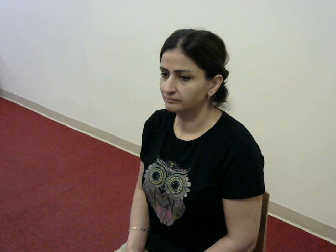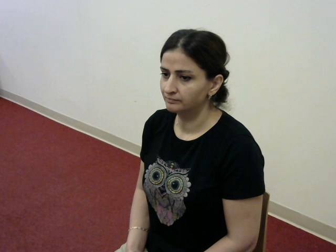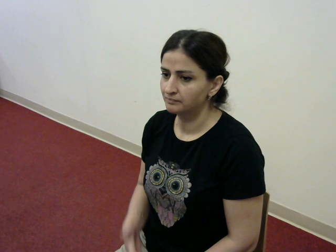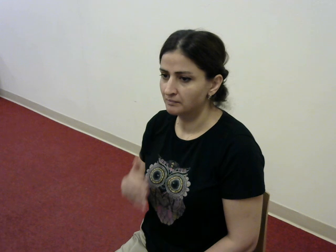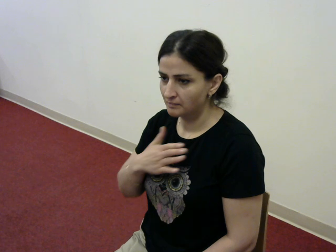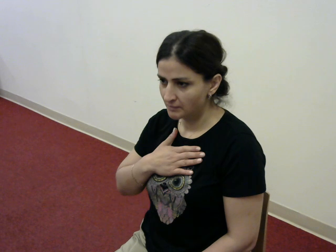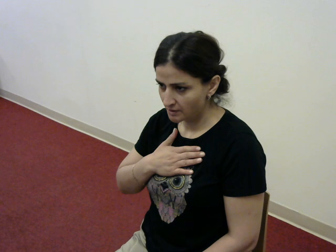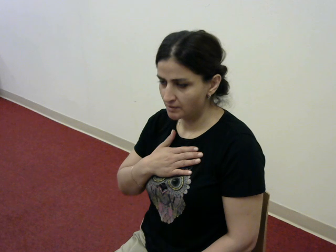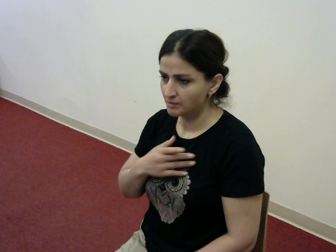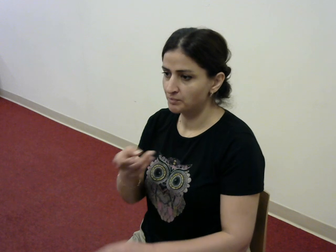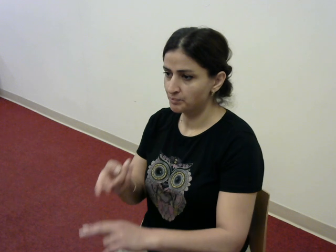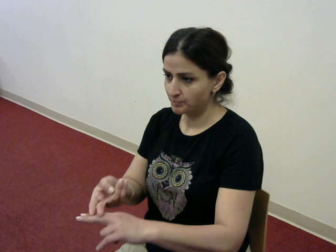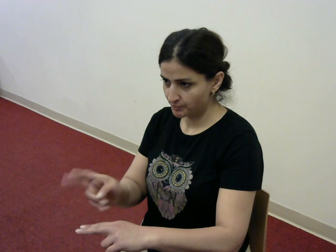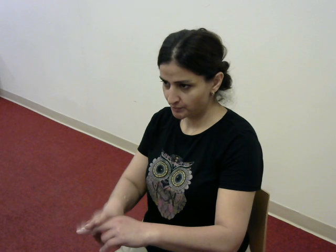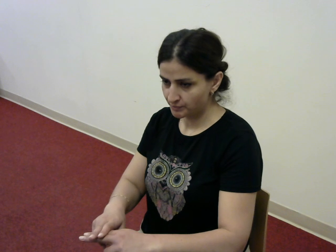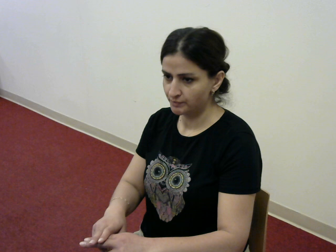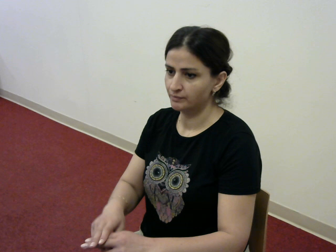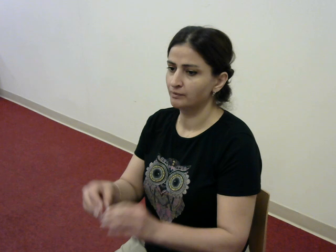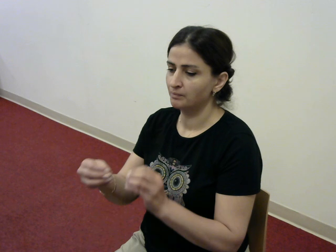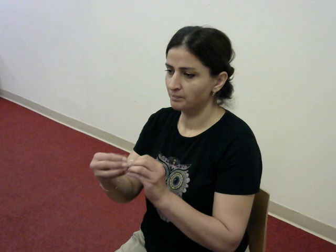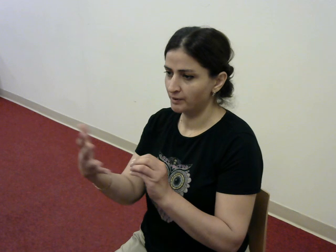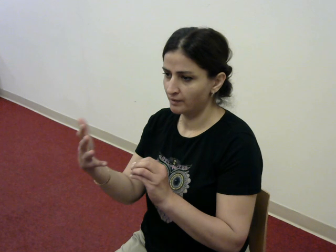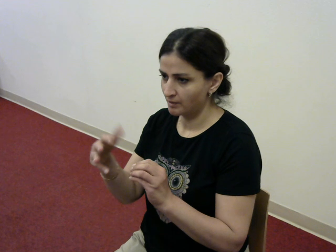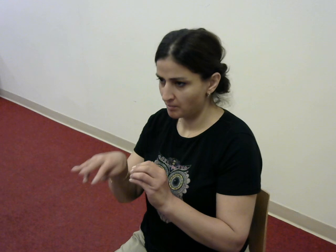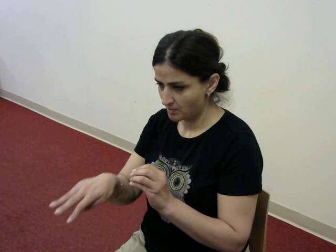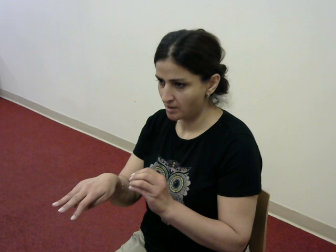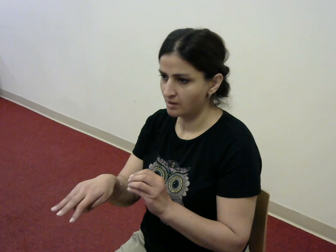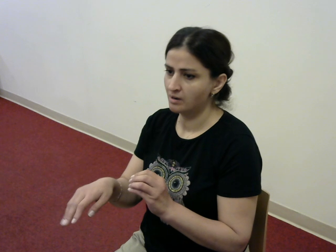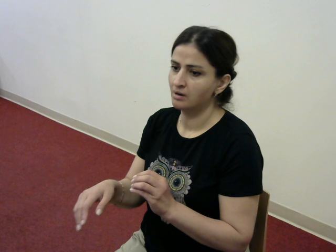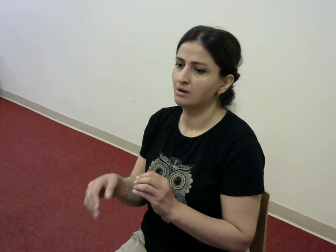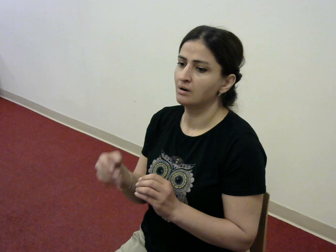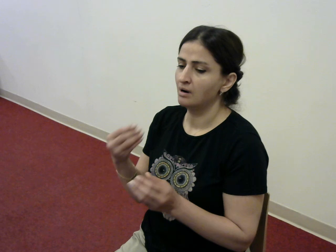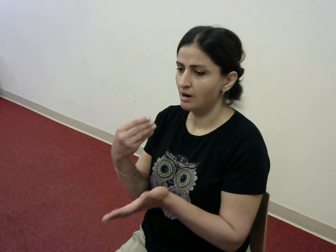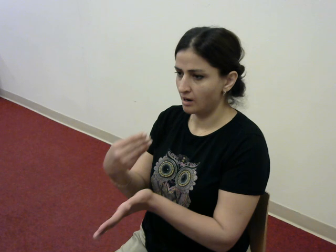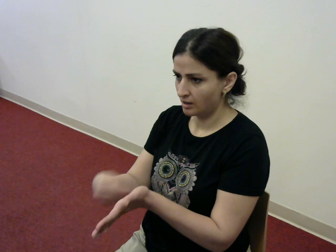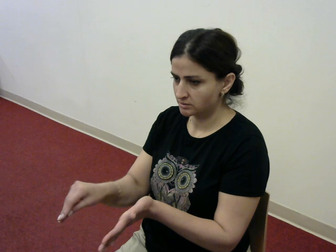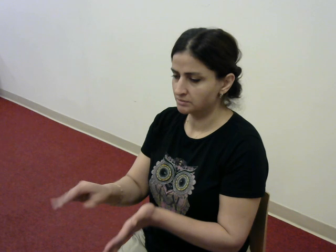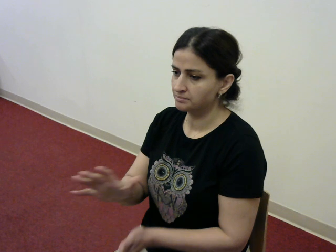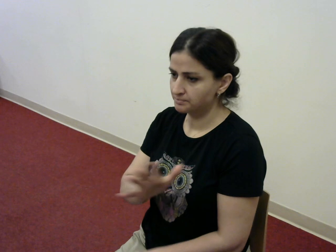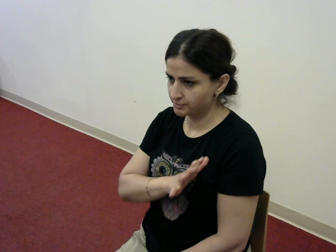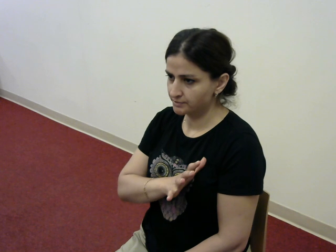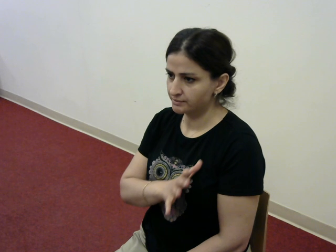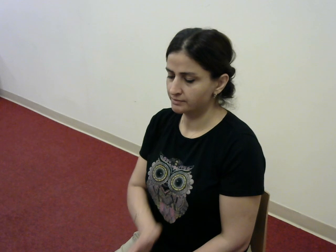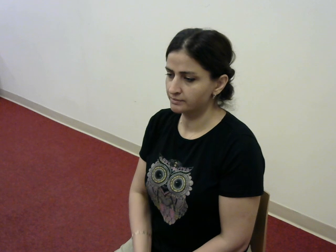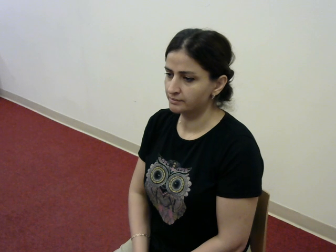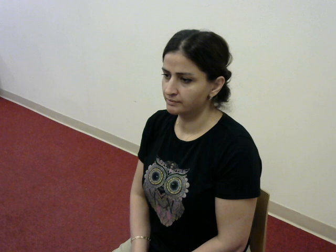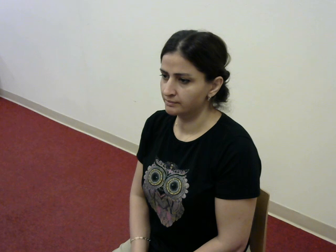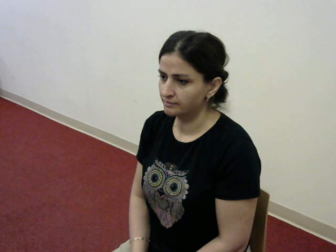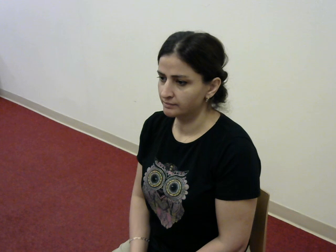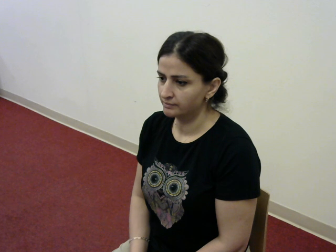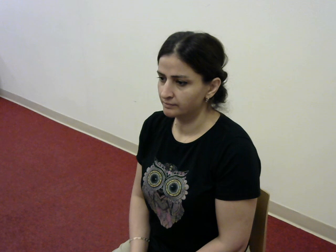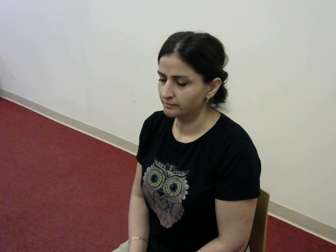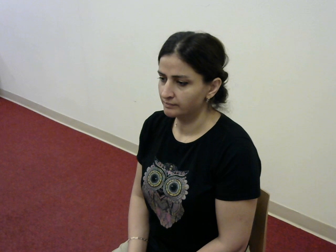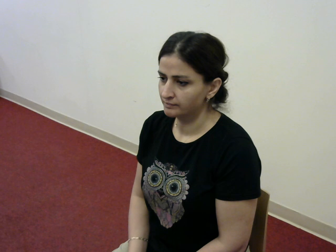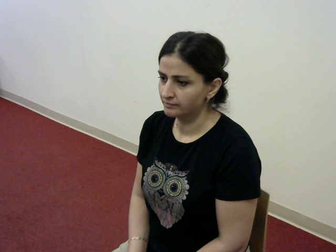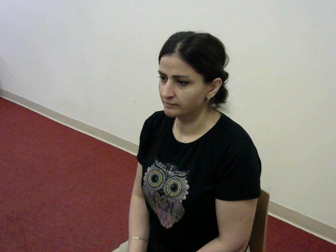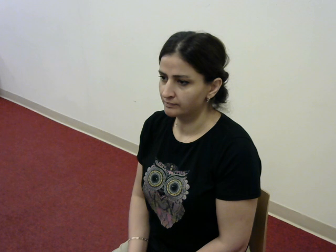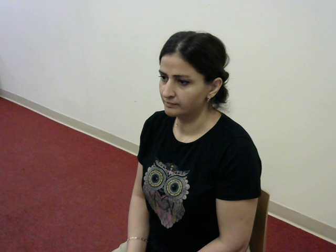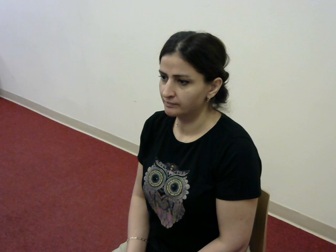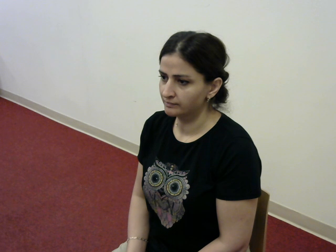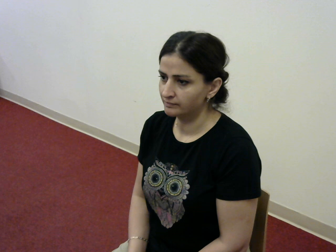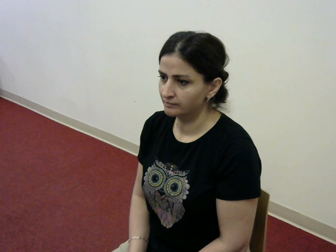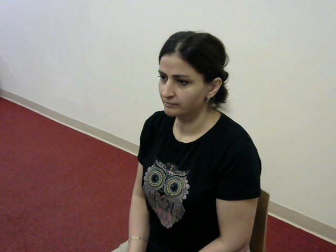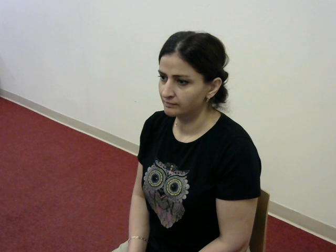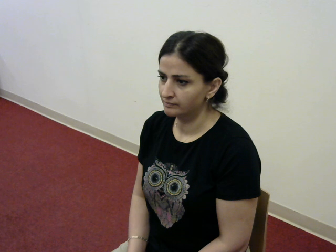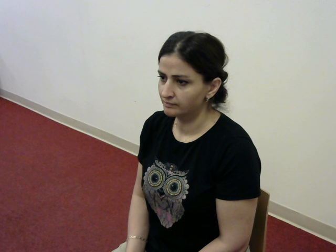Mən bunu 15 manata almışam